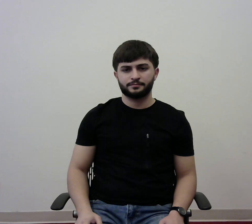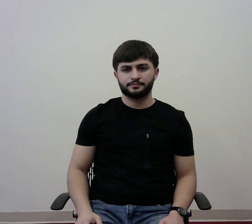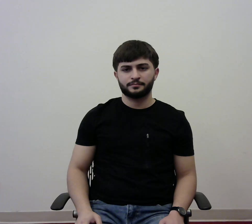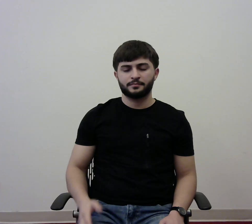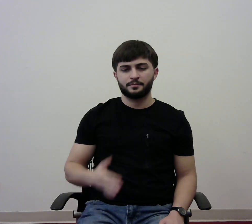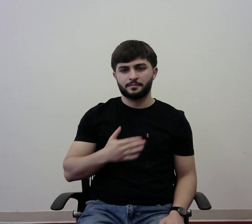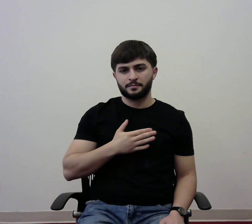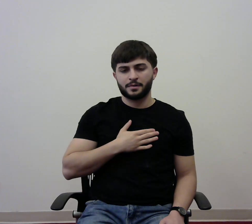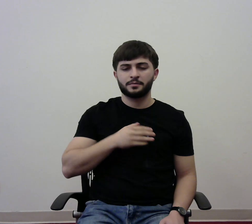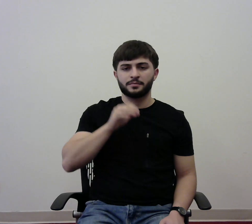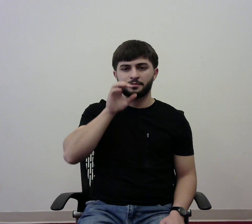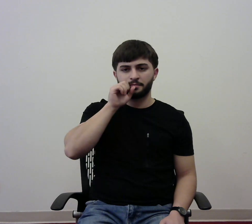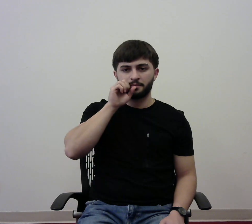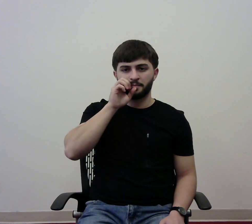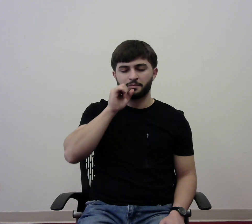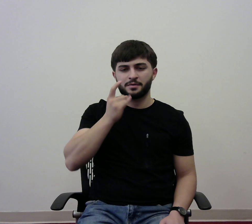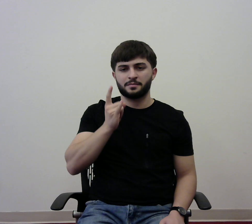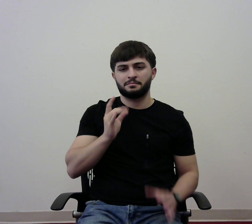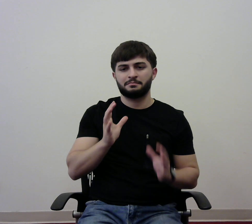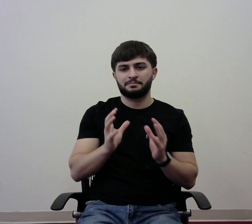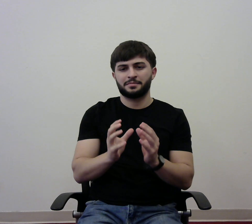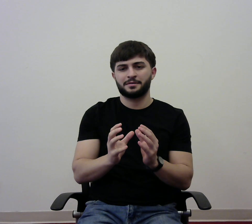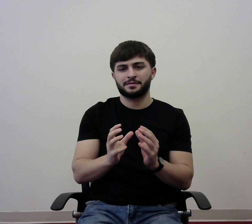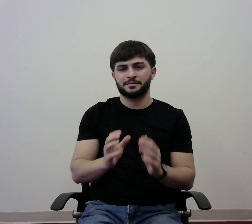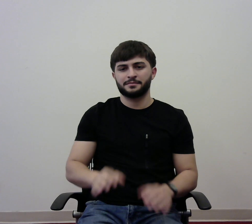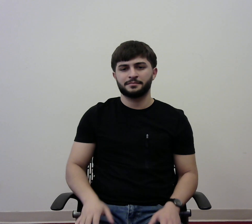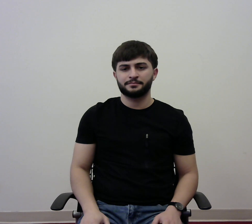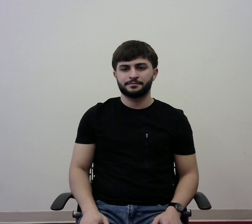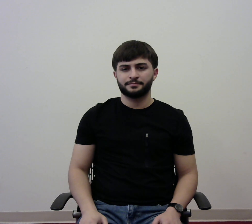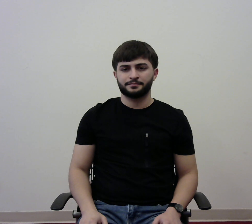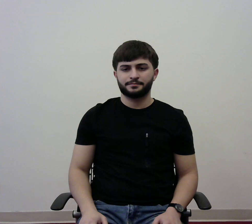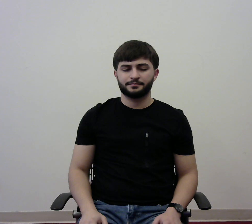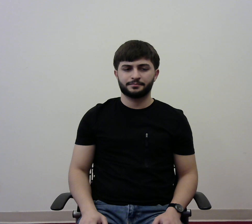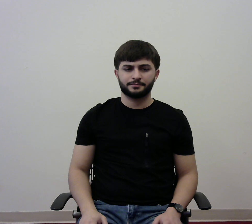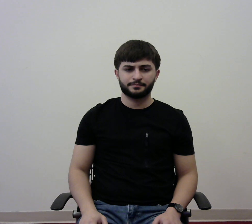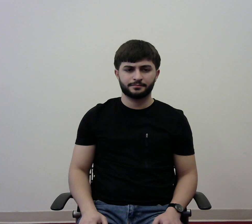Mənim pişiyim balacadır